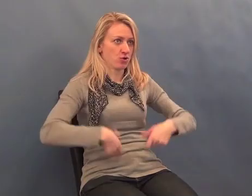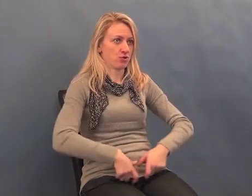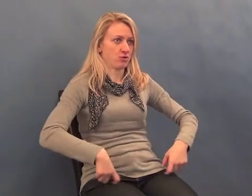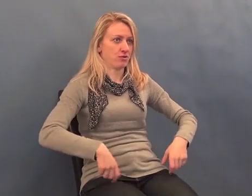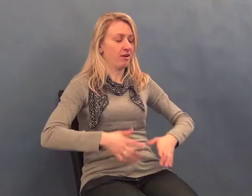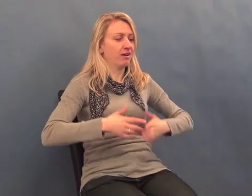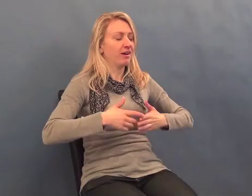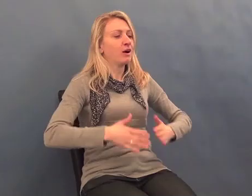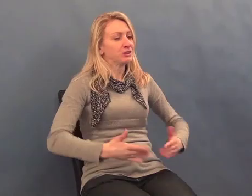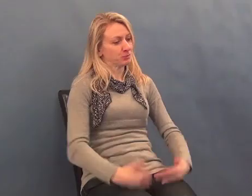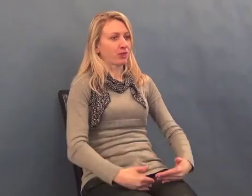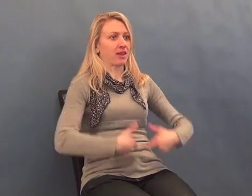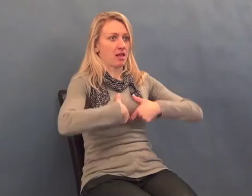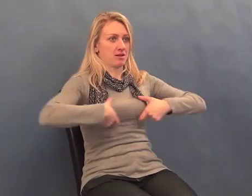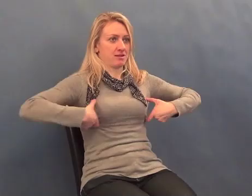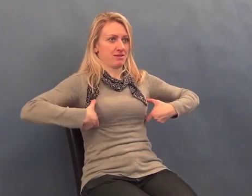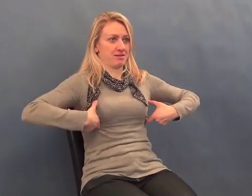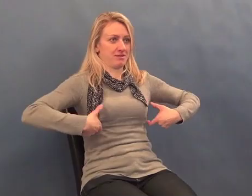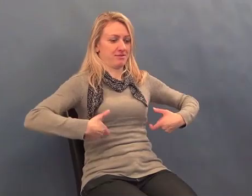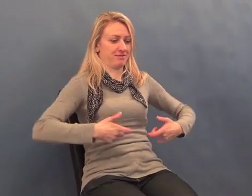Nie, ona miała spodenki i biustonosz.